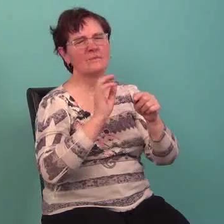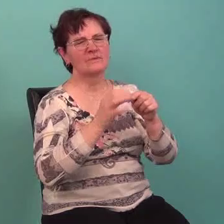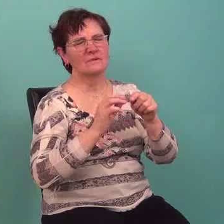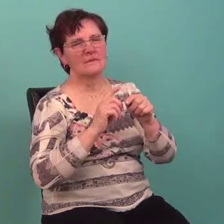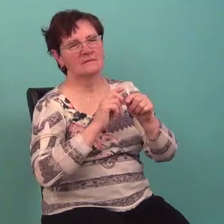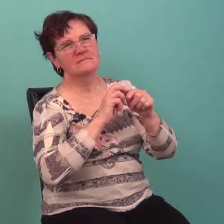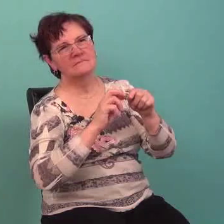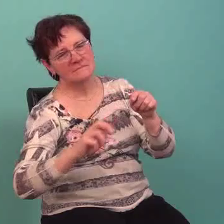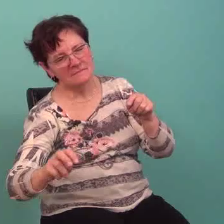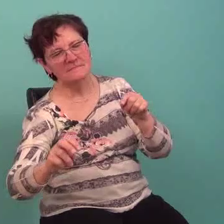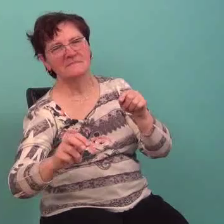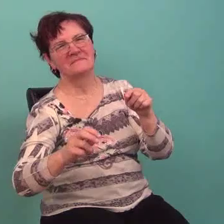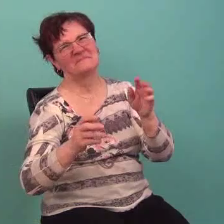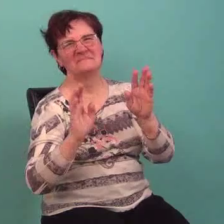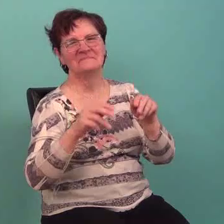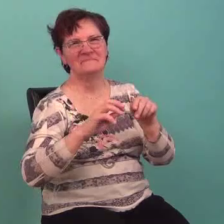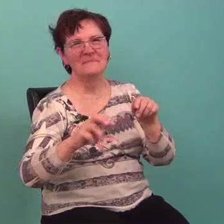Odbiegł.